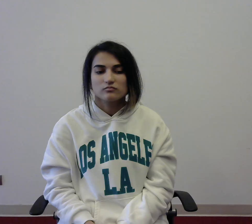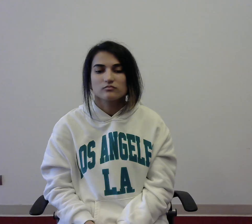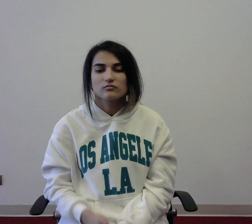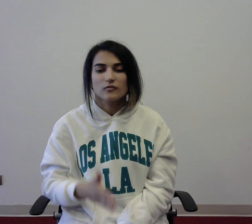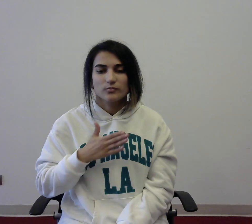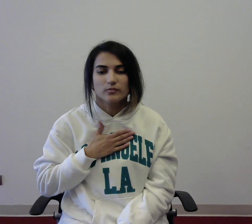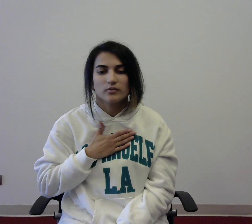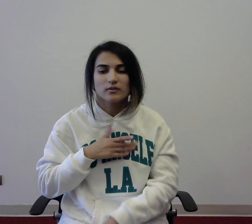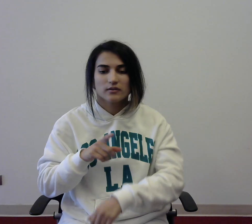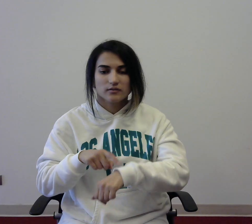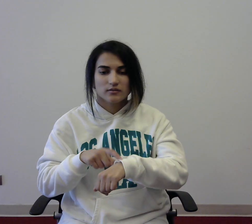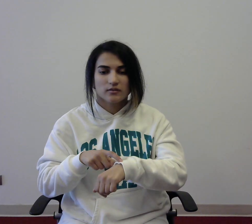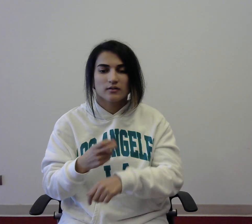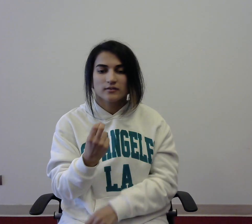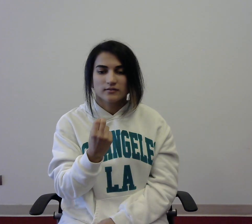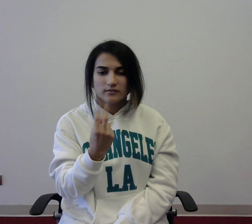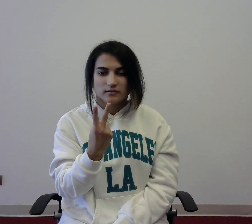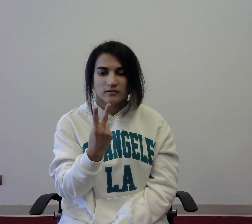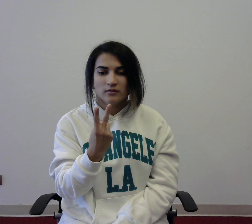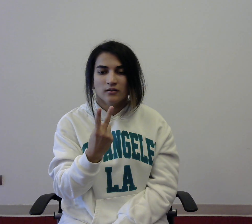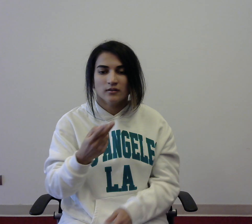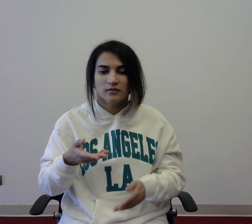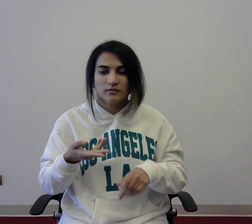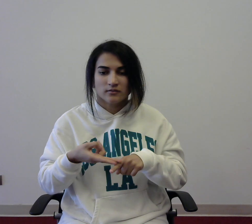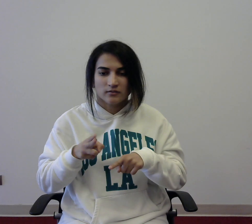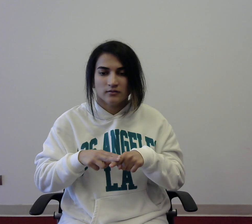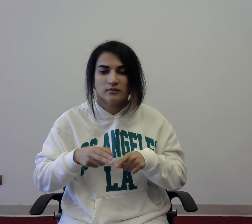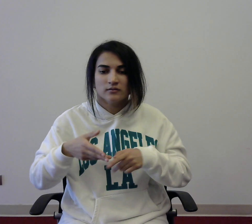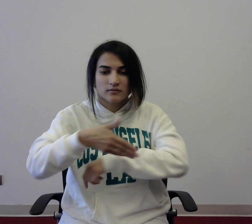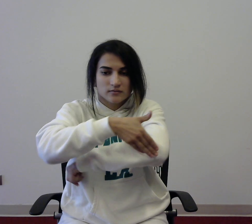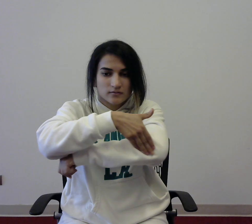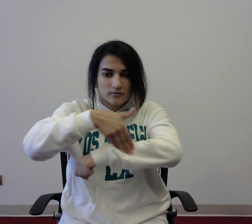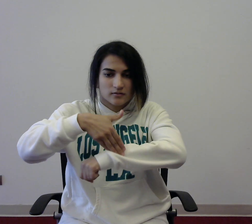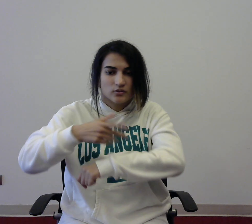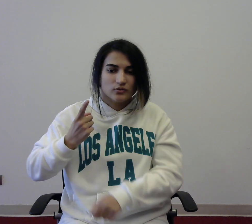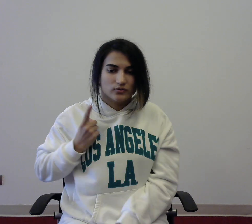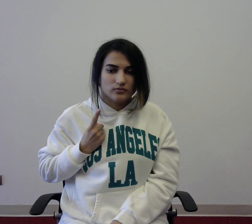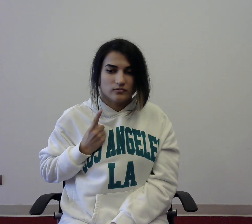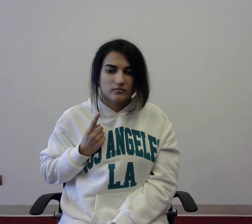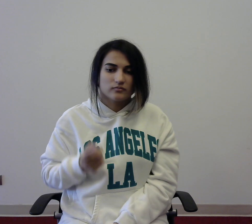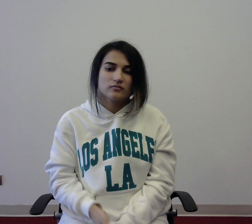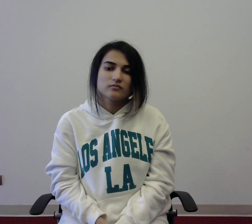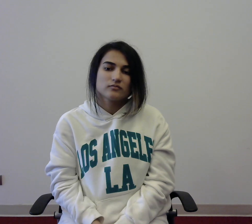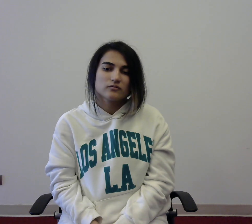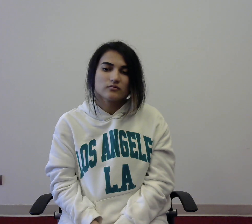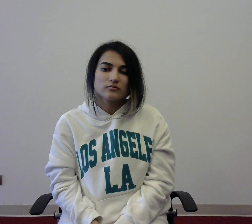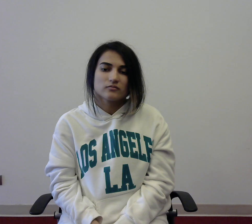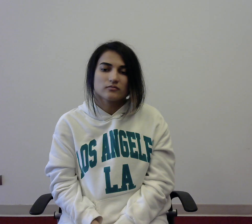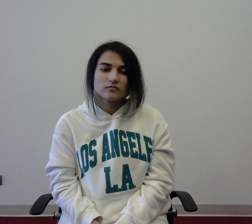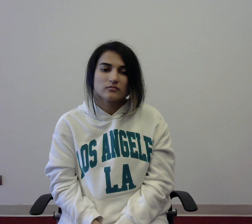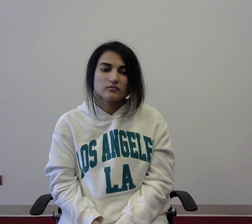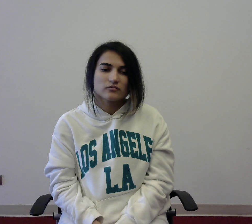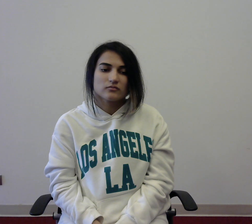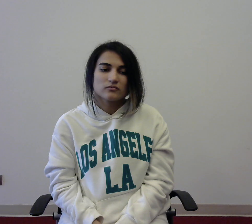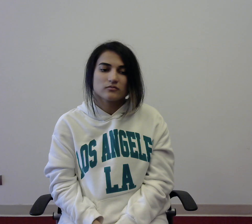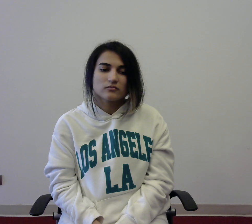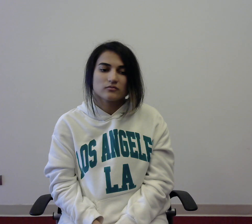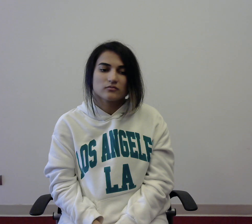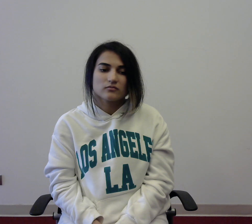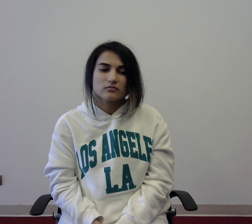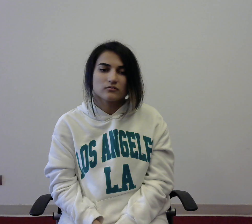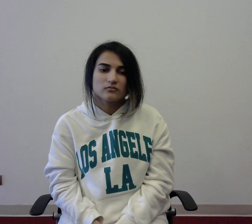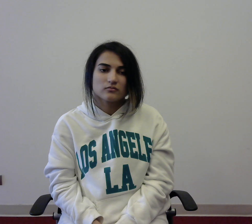Mən saat 12-də bu ünvanda olmalıyam